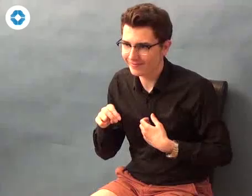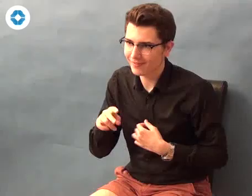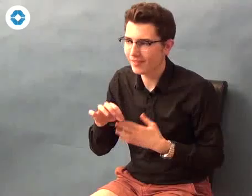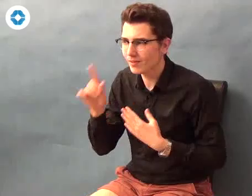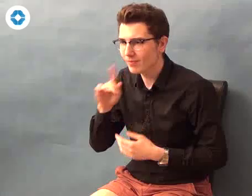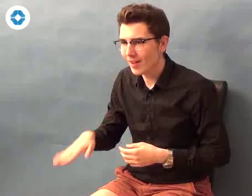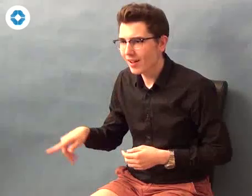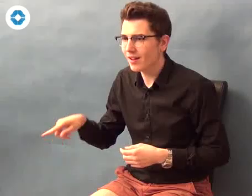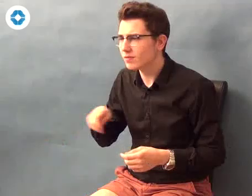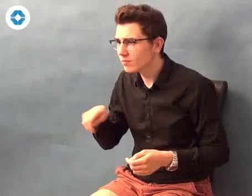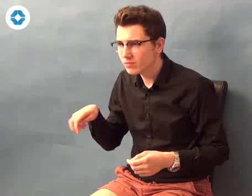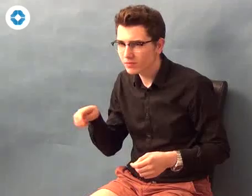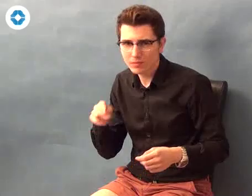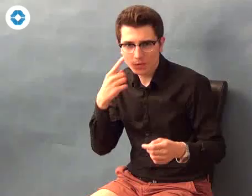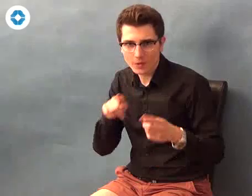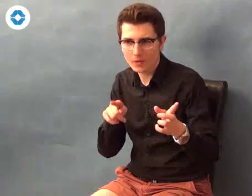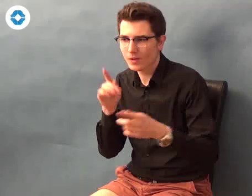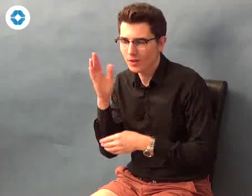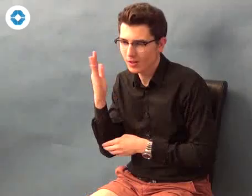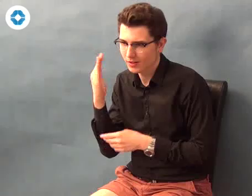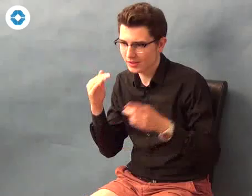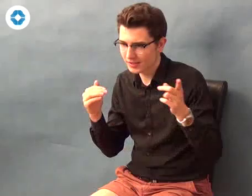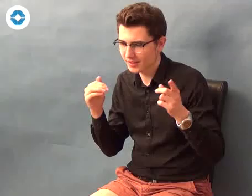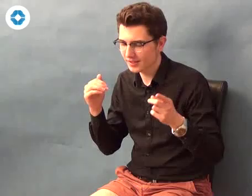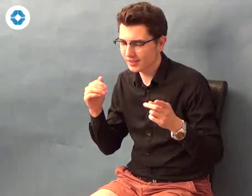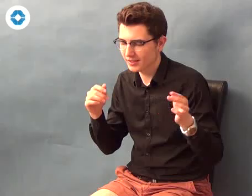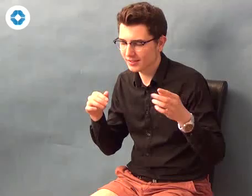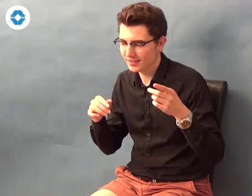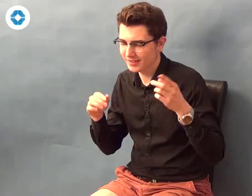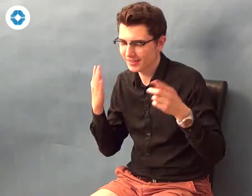Mały chłopiec idzie i widzi okno.